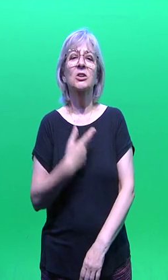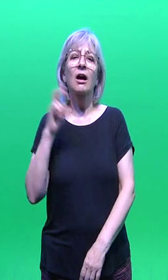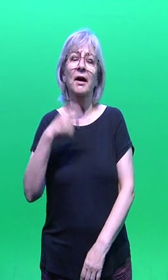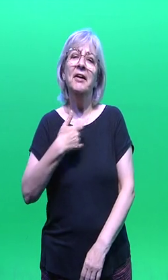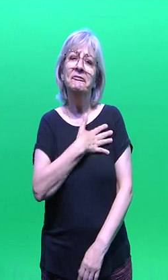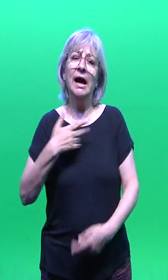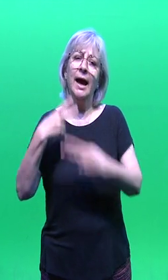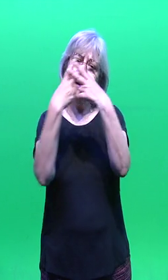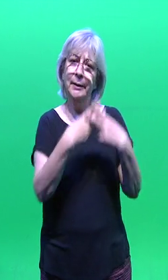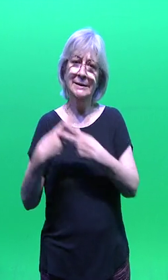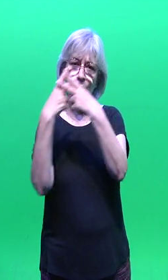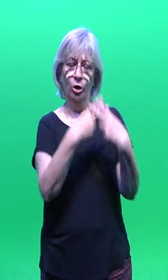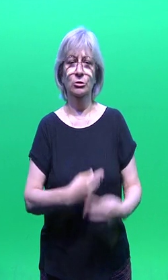Vinc perquè vull que em fagin una revisió.